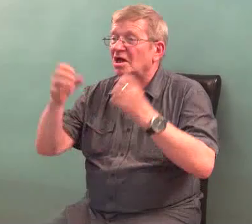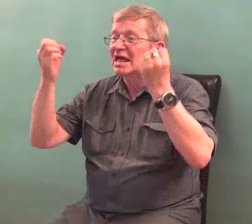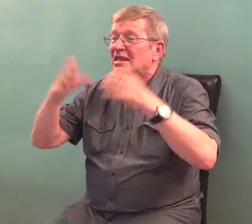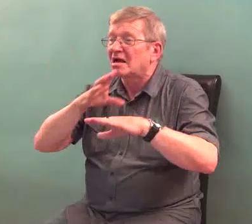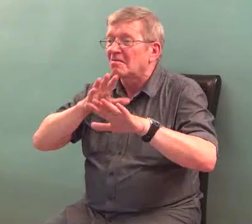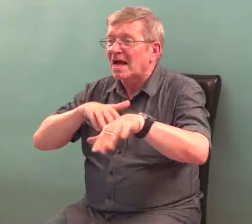(Nazwa kina)